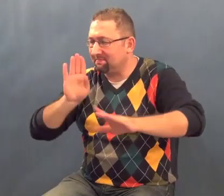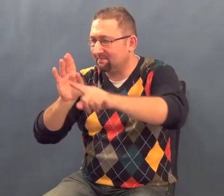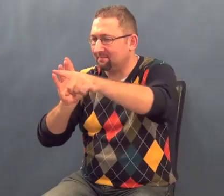Chyba.